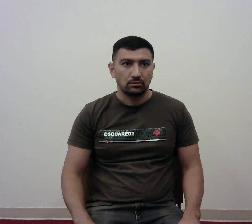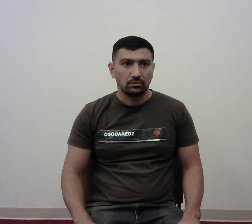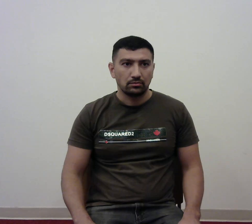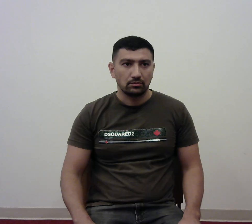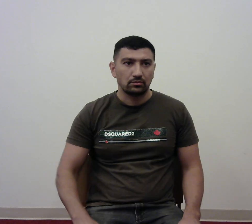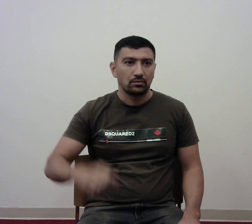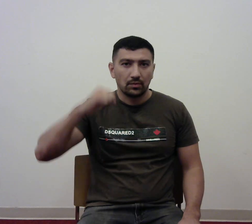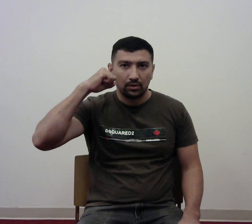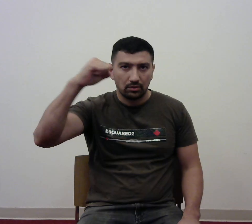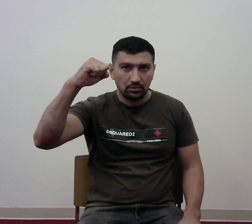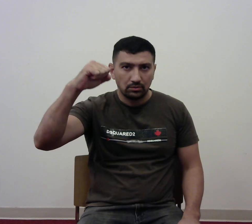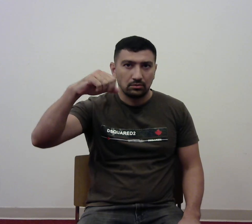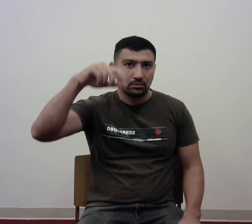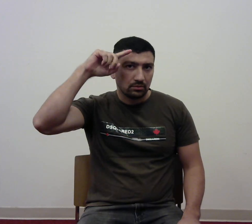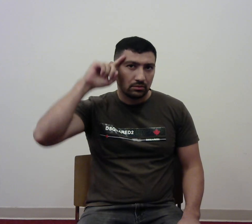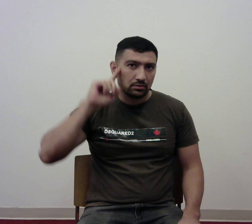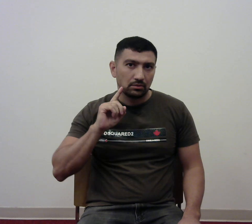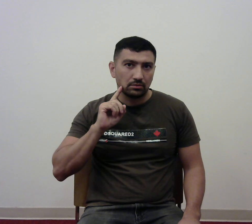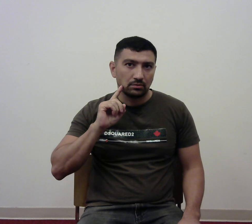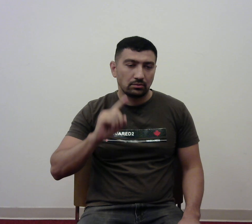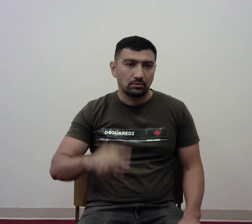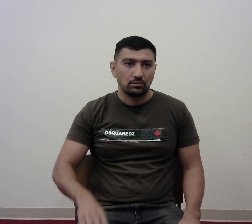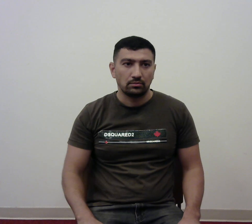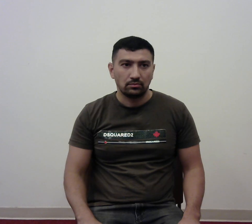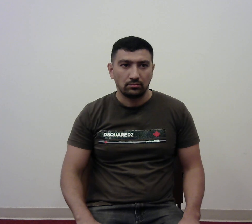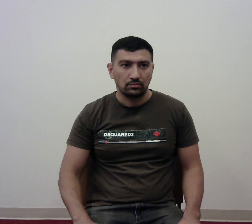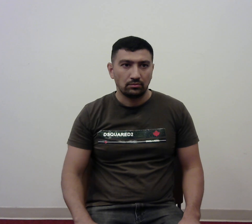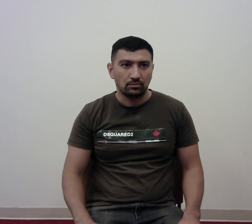Qarabağ Azərbaycandır!